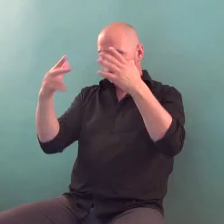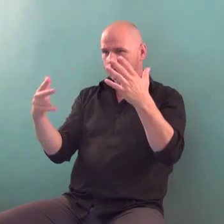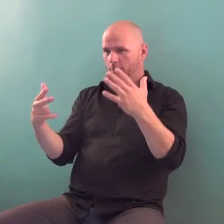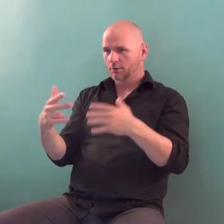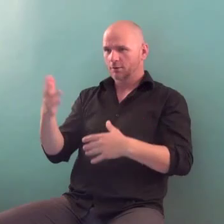Ósmego.